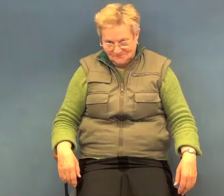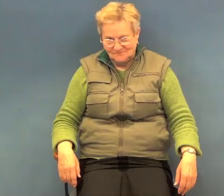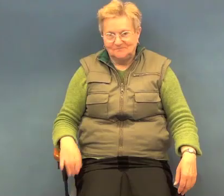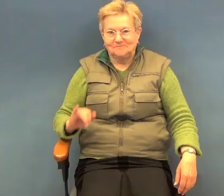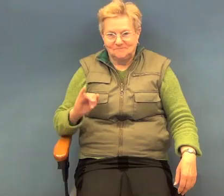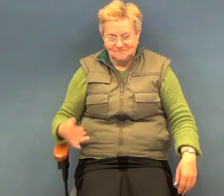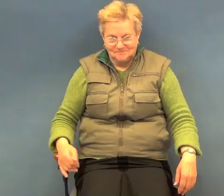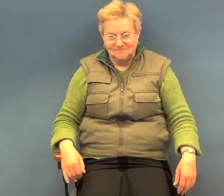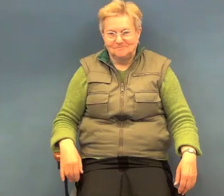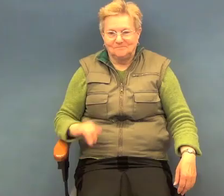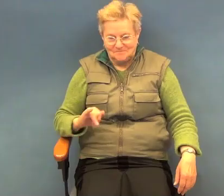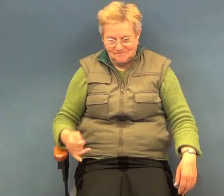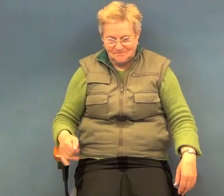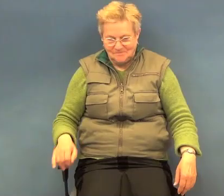Tak, tak.